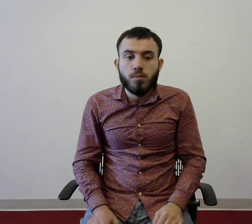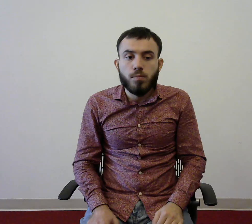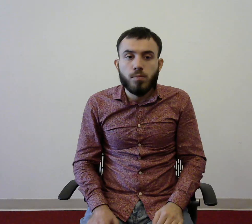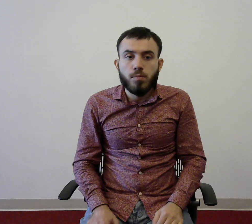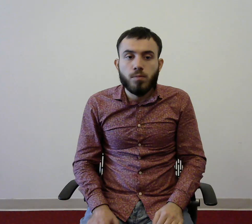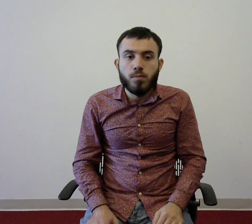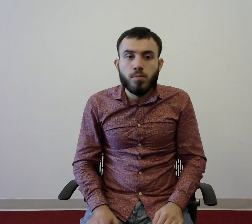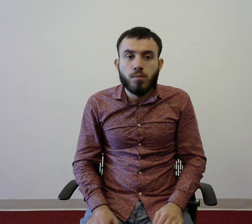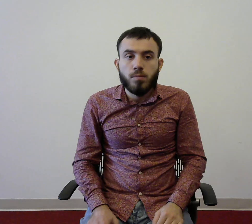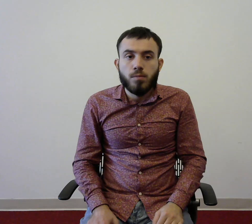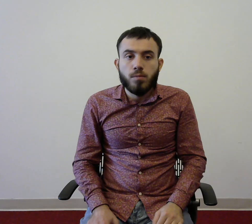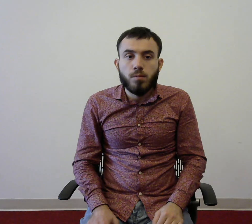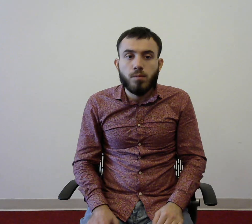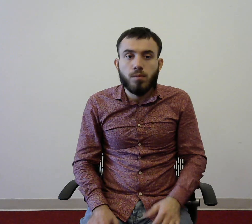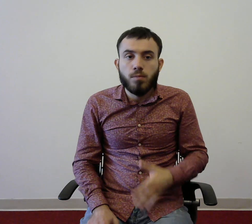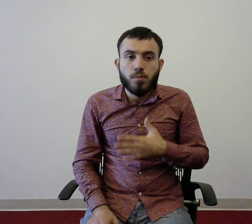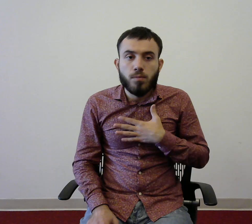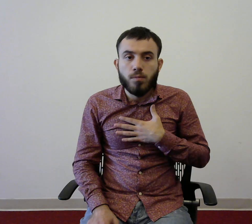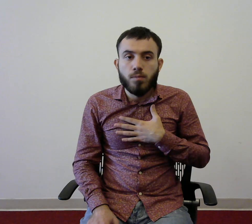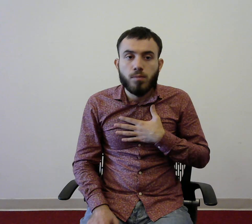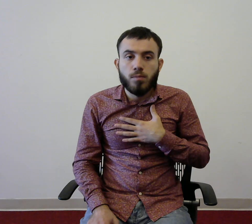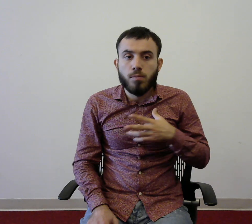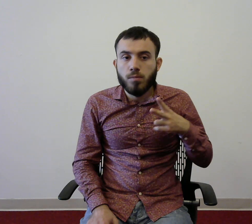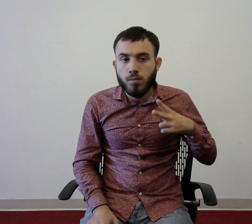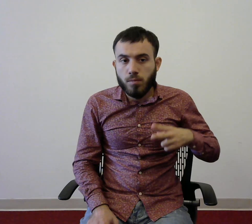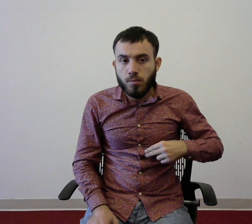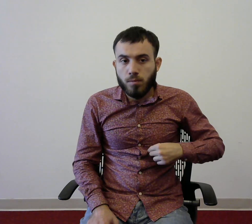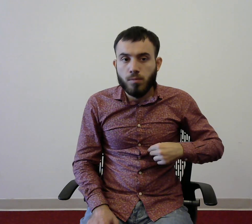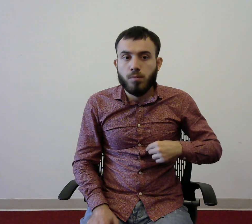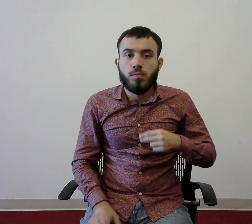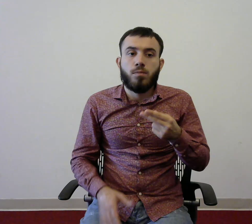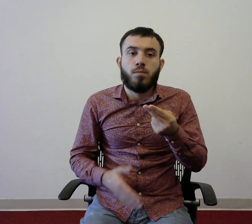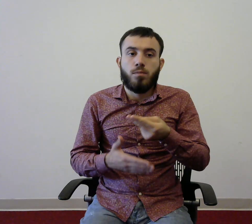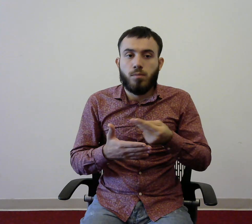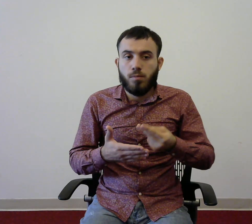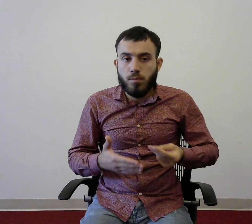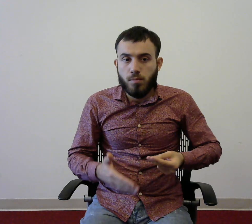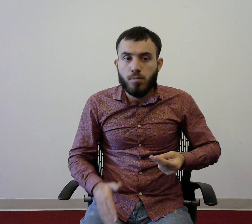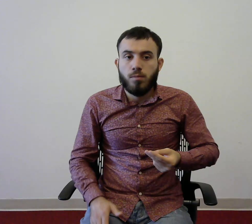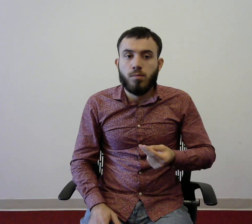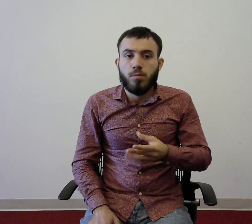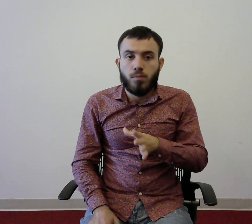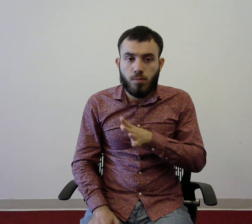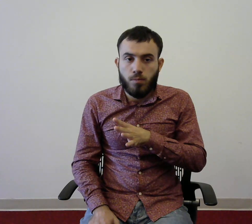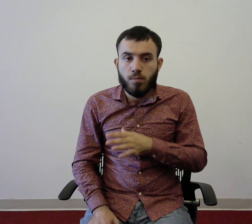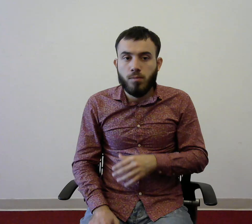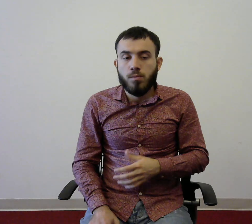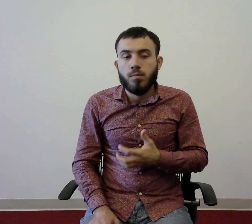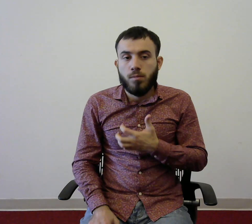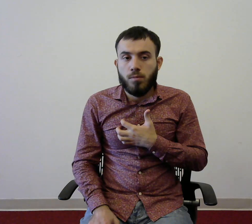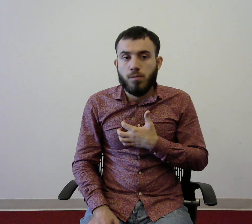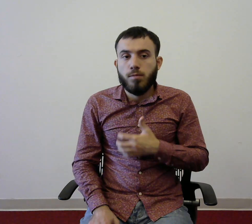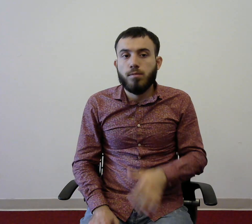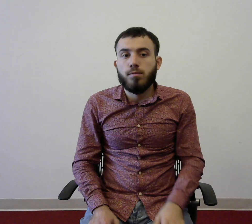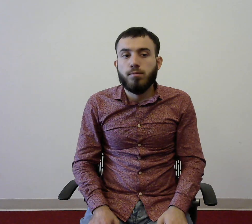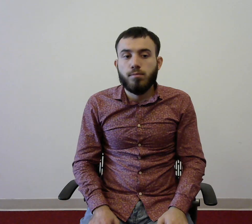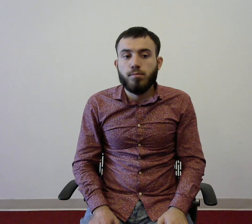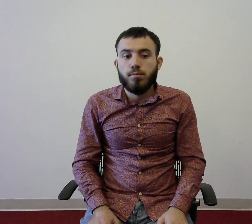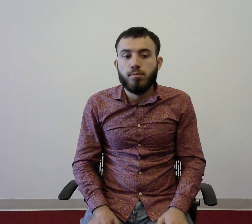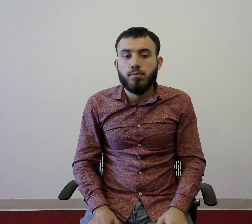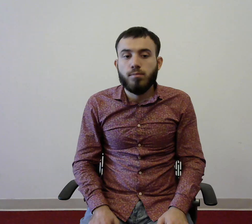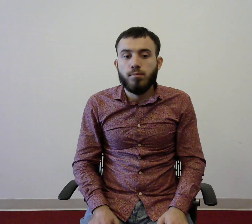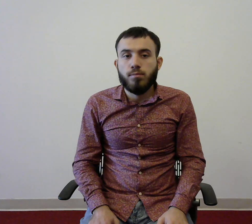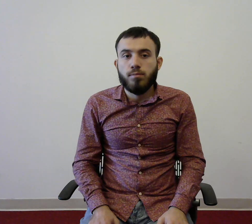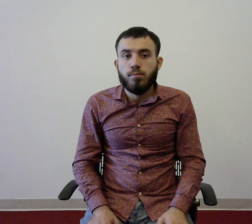Mənim qızım rəssam olmaq istəyir